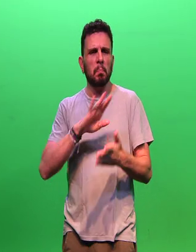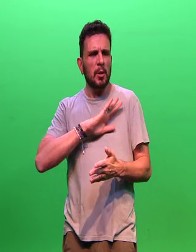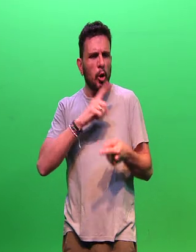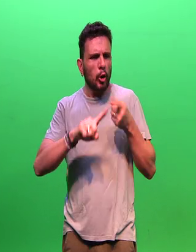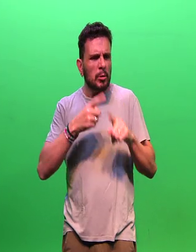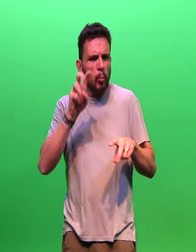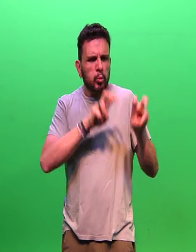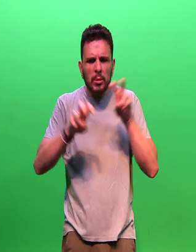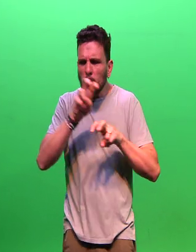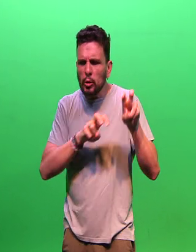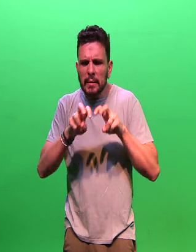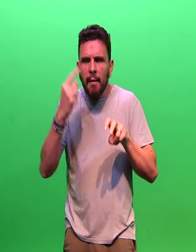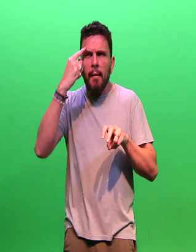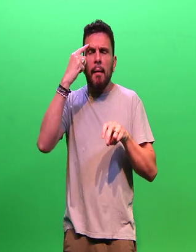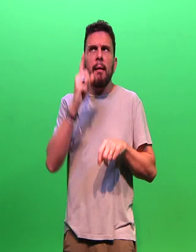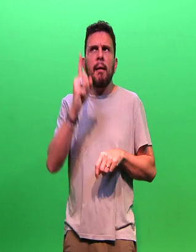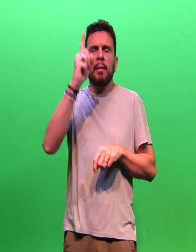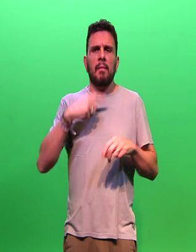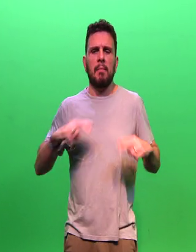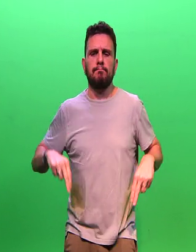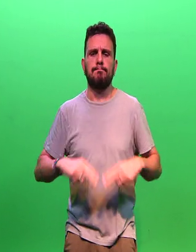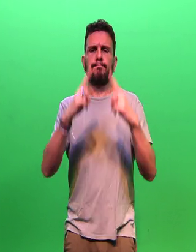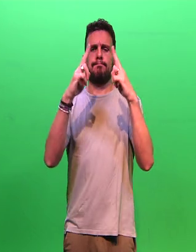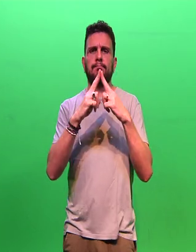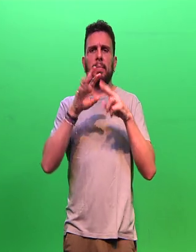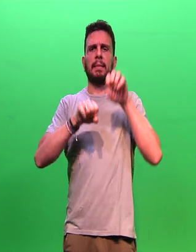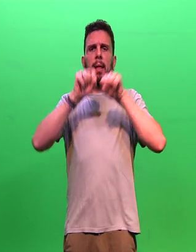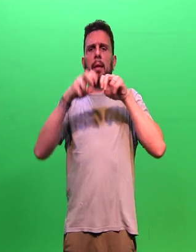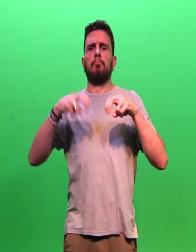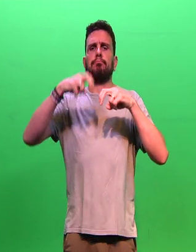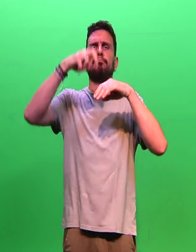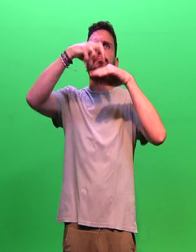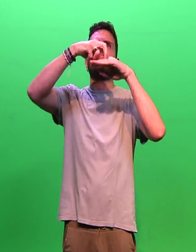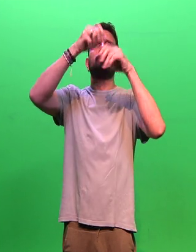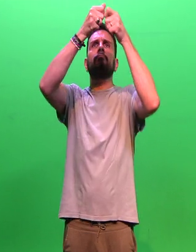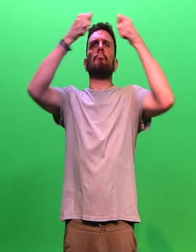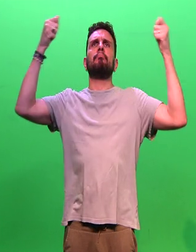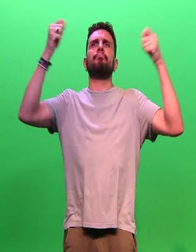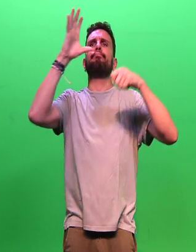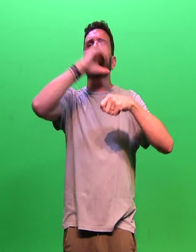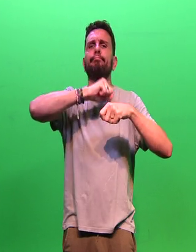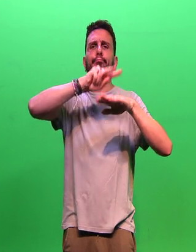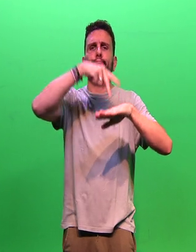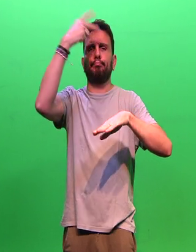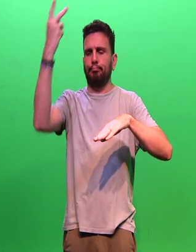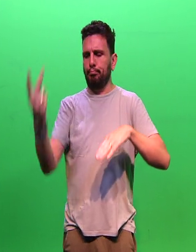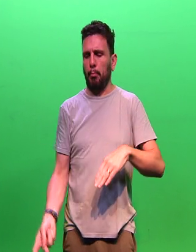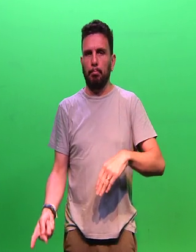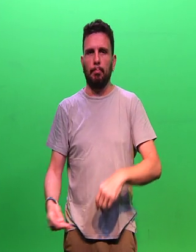Estava buscant unes coses i vaig pensar que serien a dalt, vaig agafar una escala, vaig pujar cap a dalt i vaig obrir l'armari de dalt, però vaig caure d'esquena.